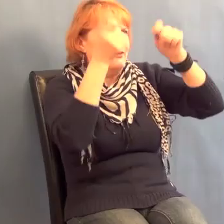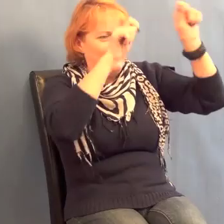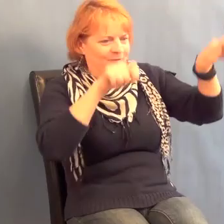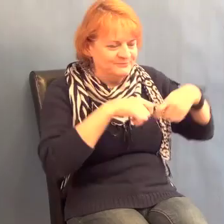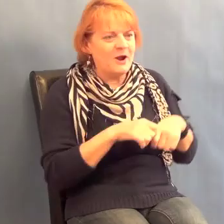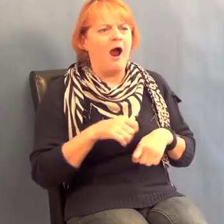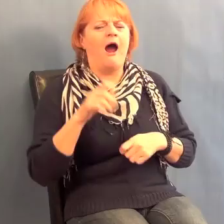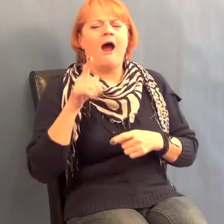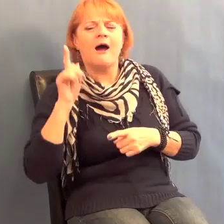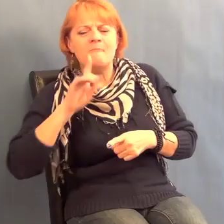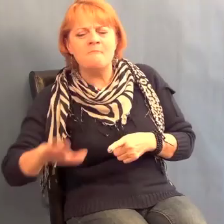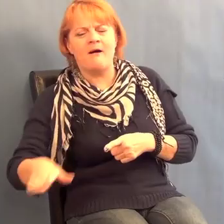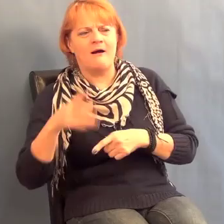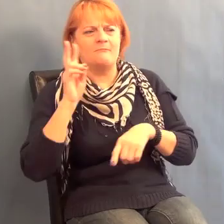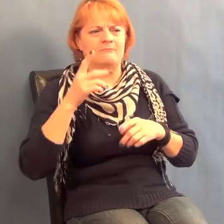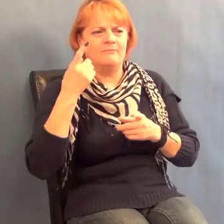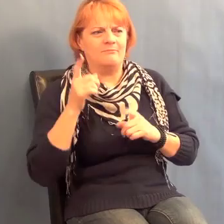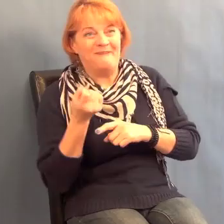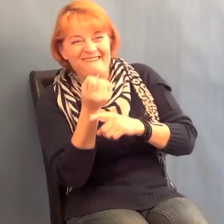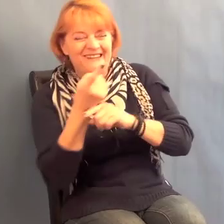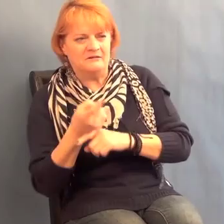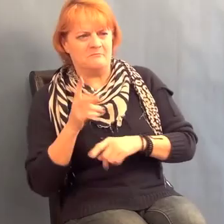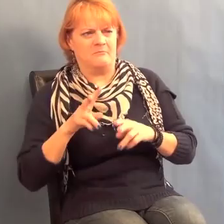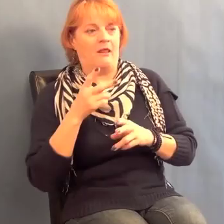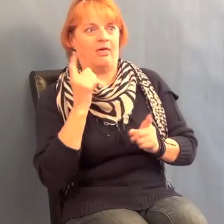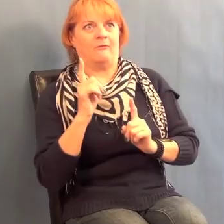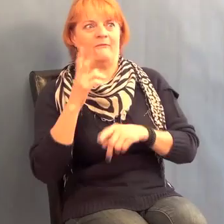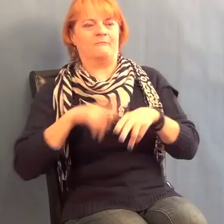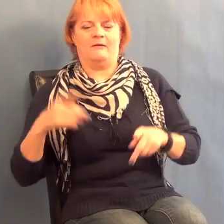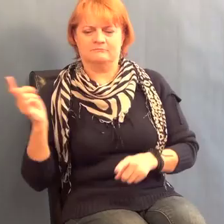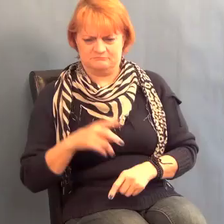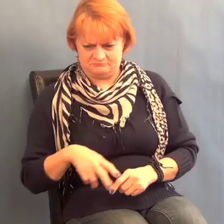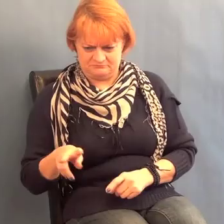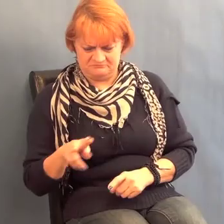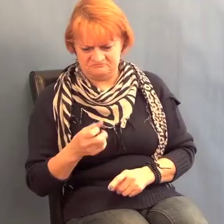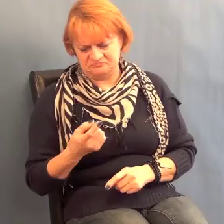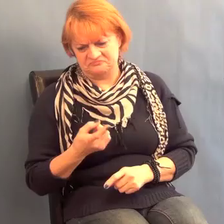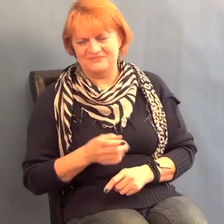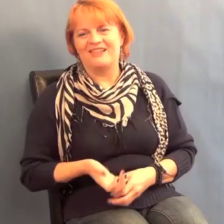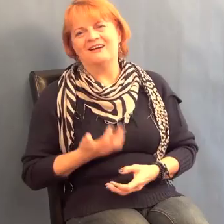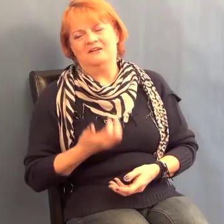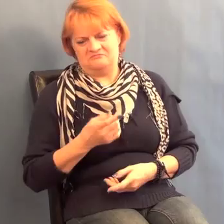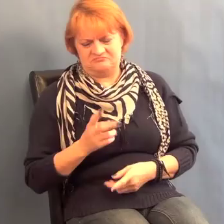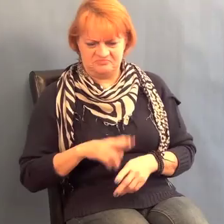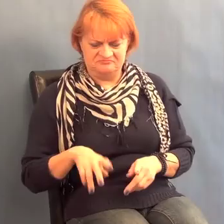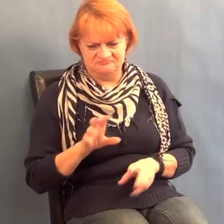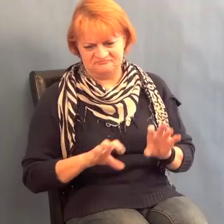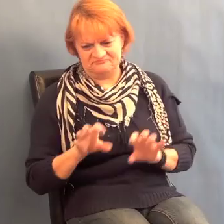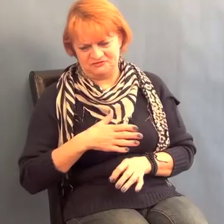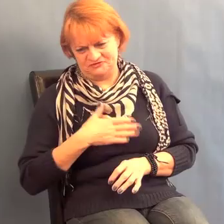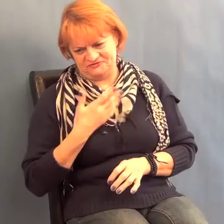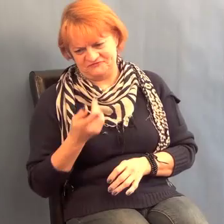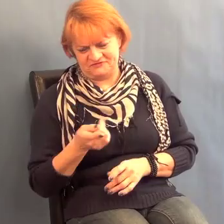A mały chłopak rzucał w okna i nie zauważył, że pojawił się policjant. On udaje, że bawi się kamieniem, policjant patrzy zdziwiony i obserwuje tego chłopca.